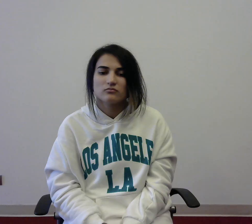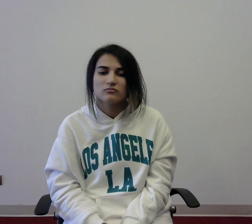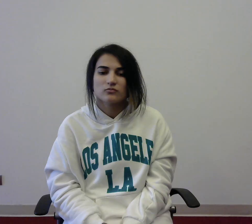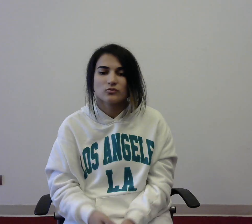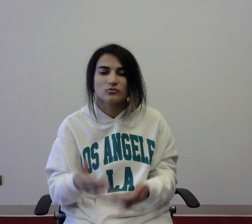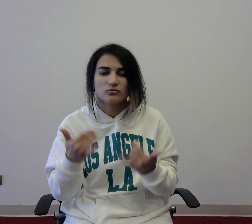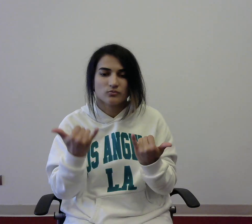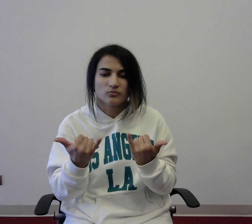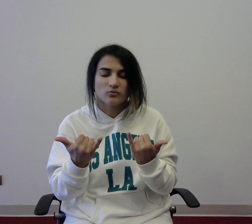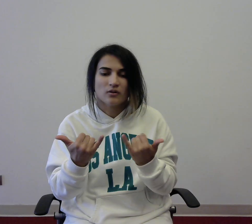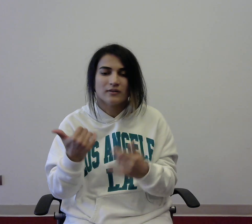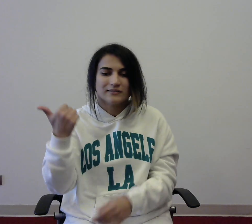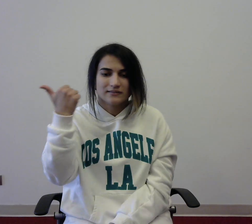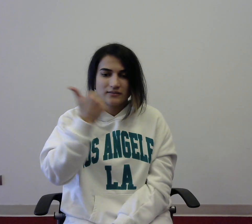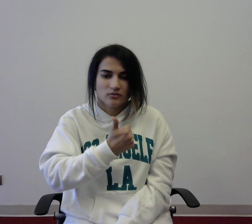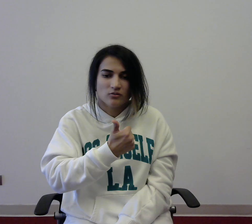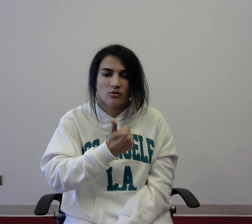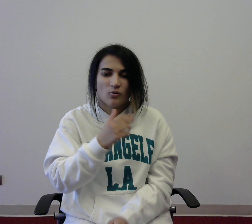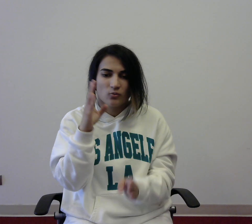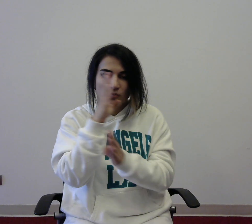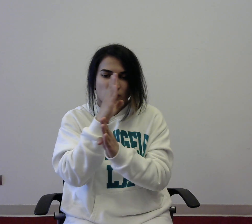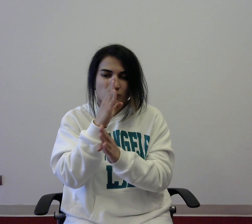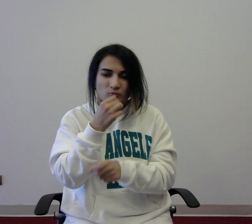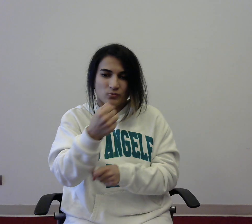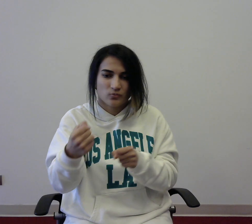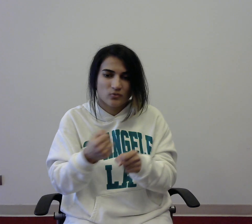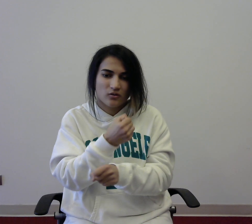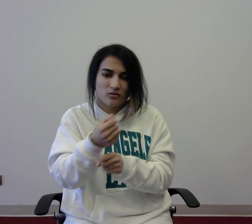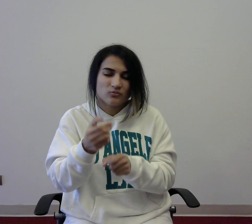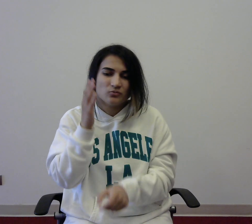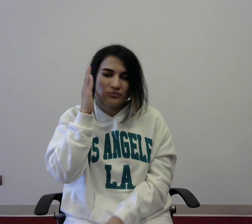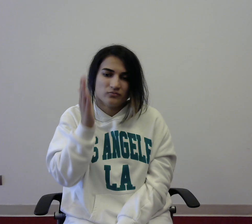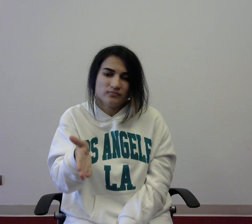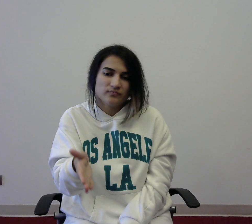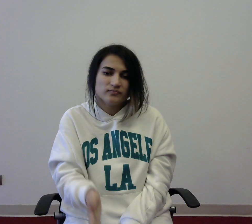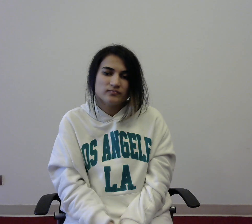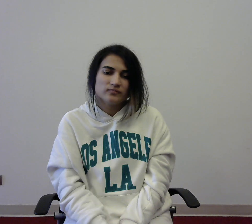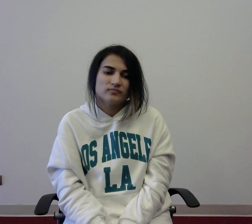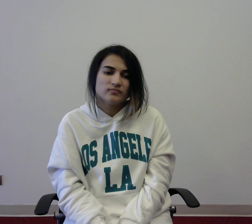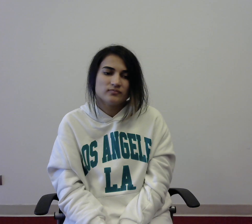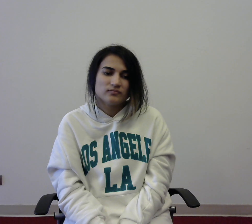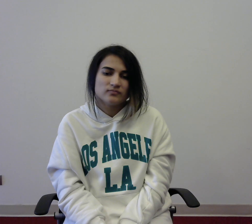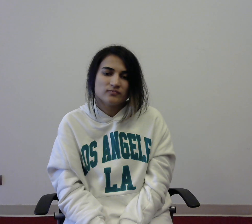Bu həftə hava küləkli olacaq